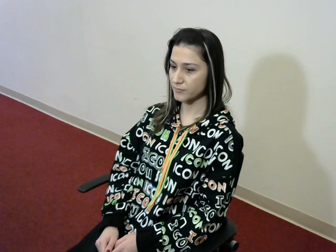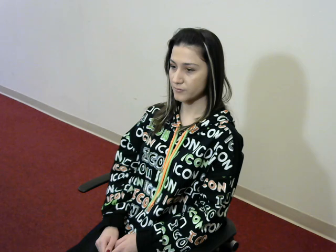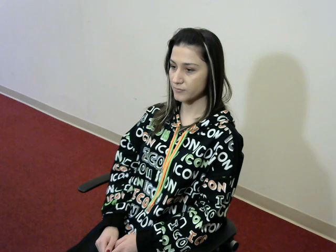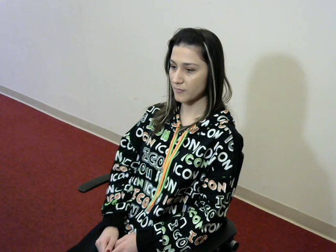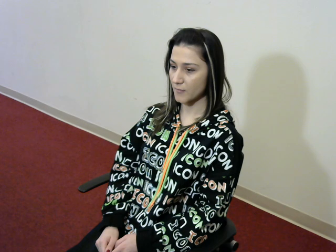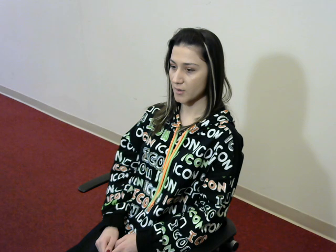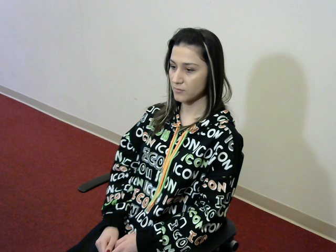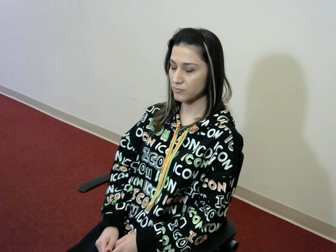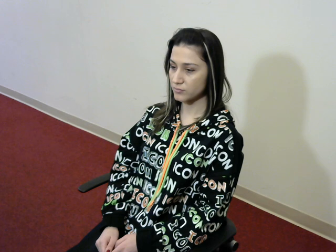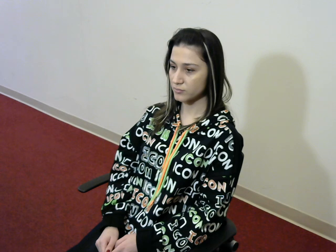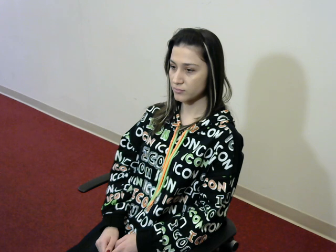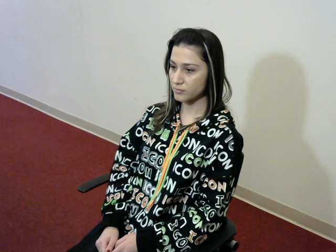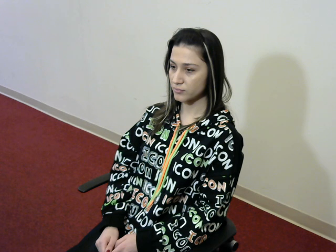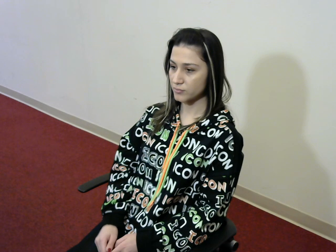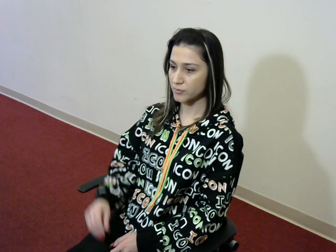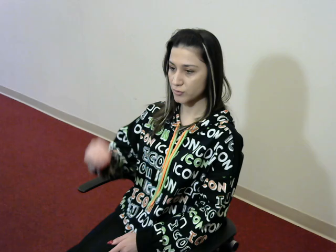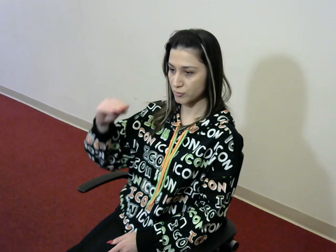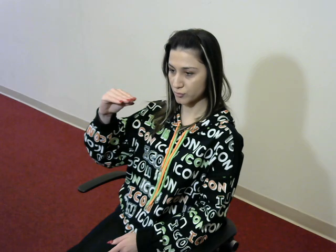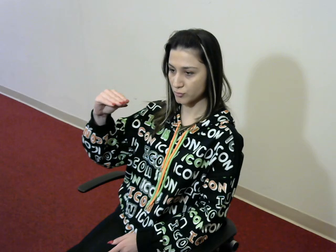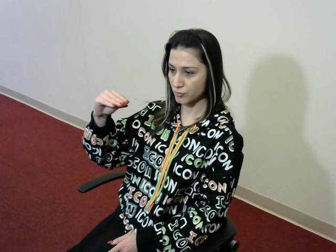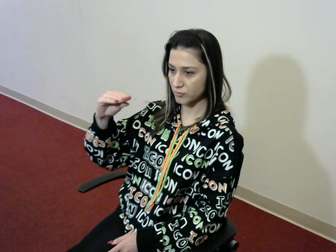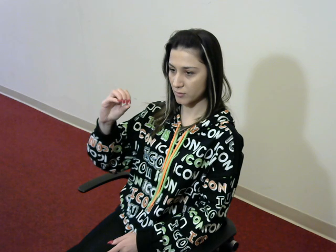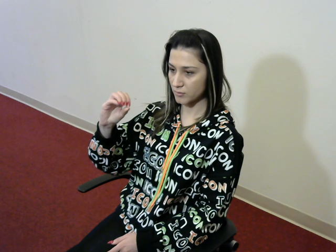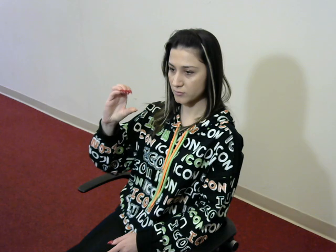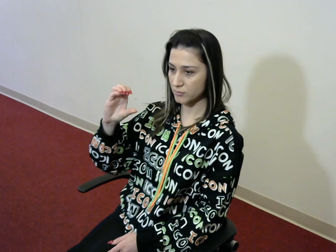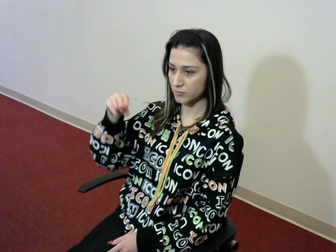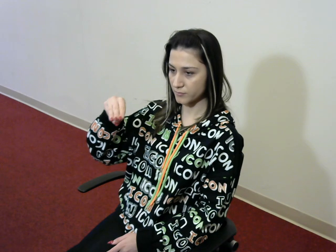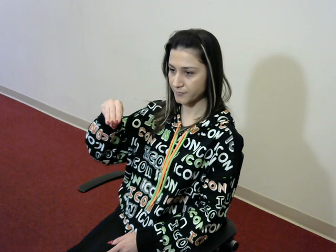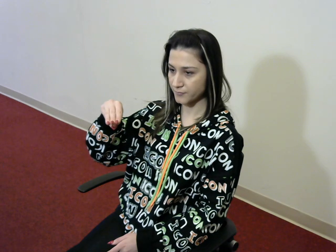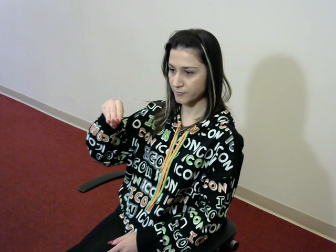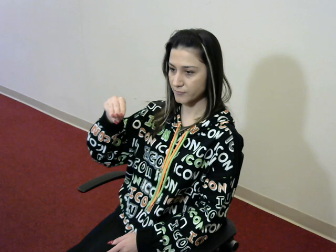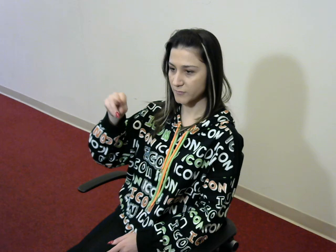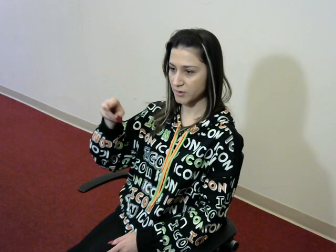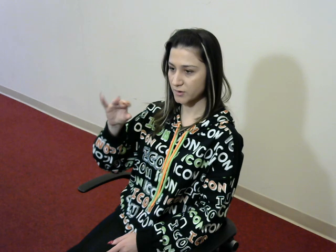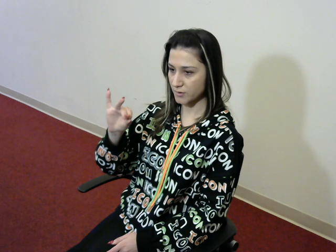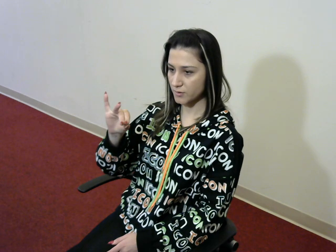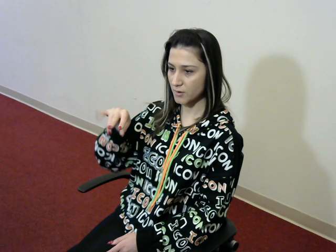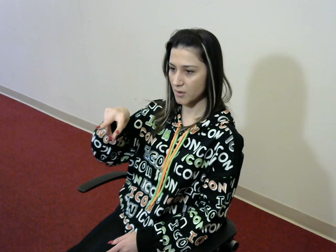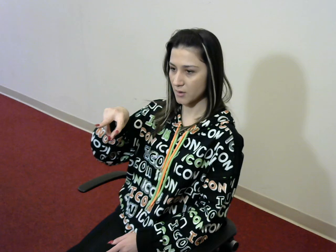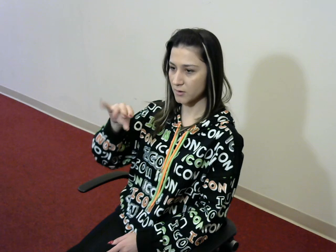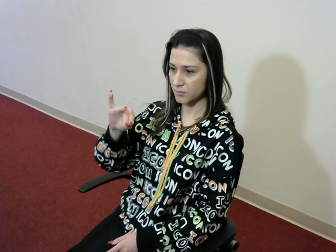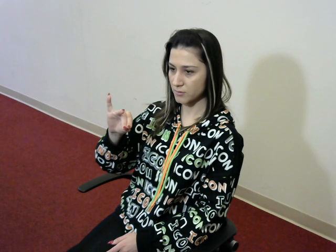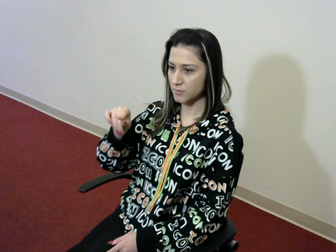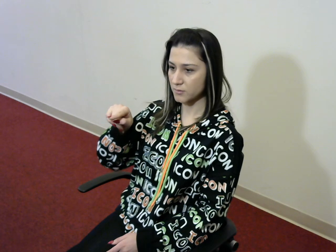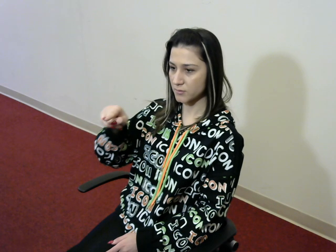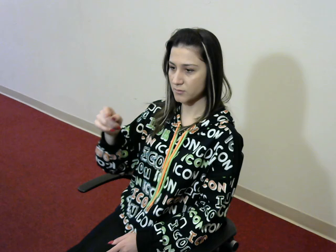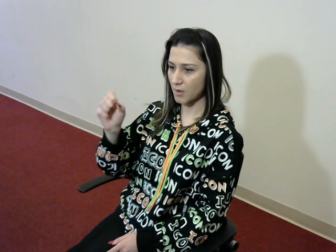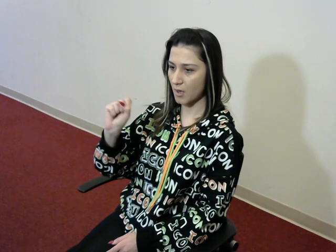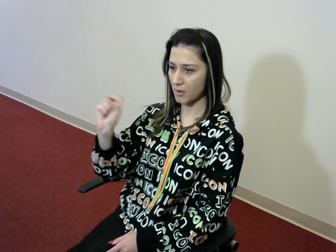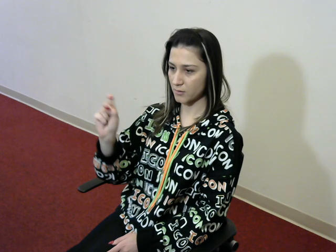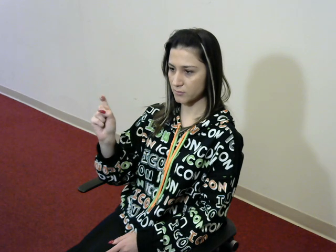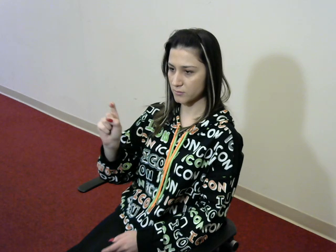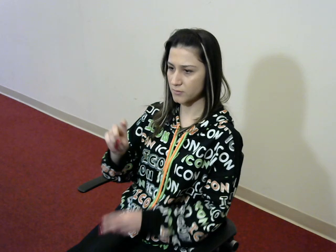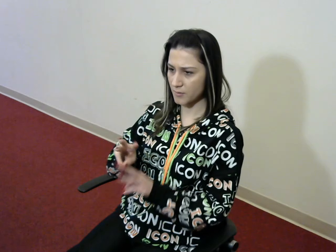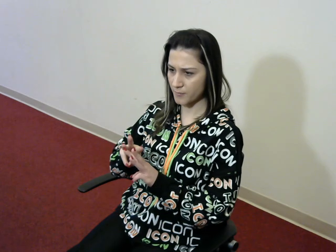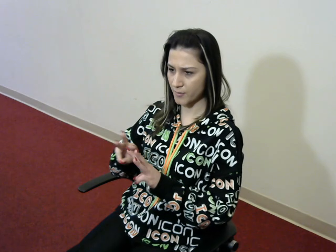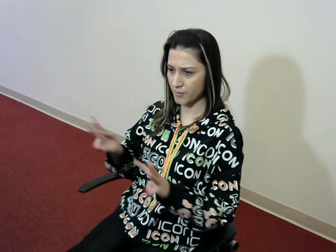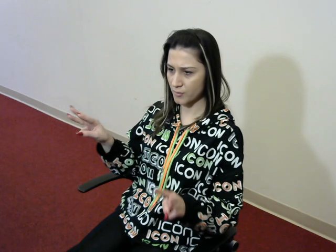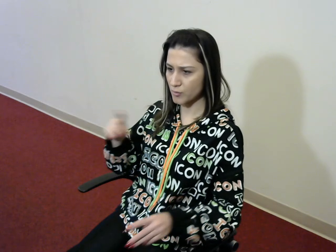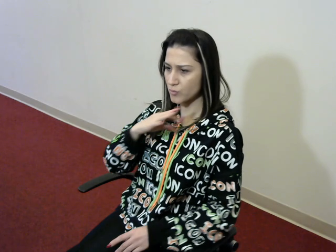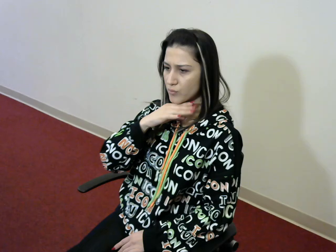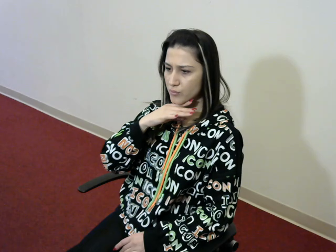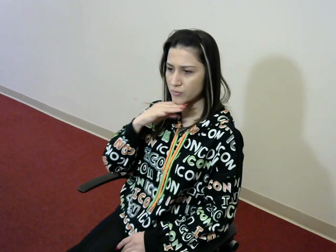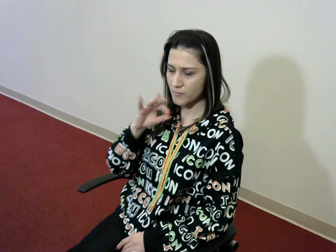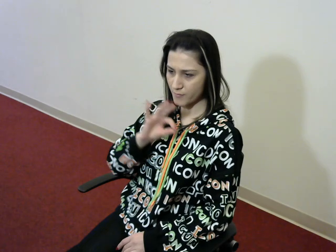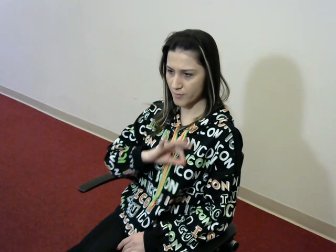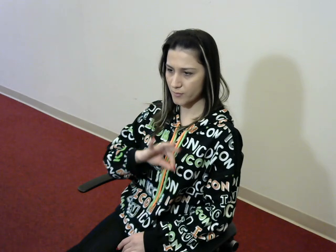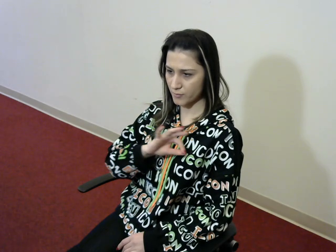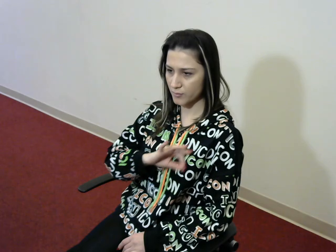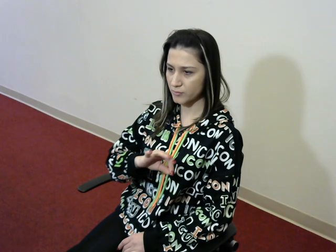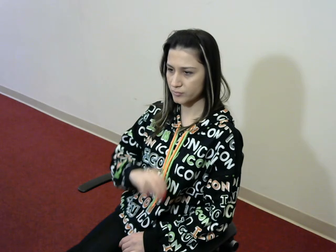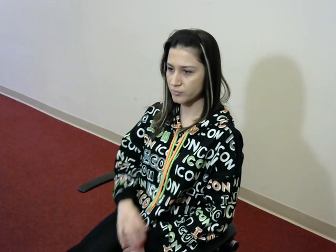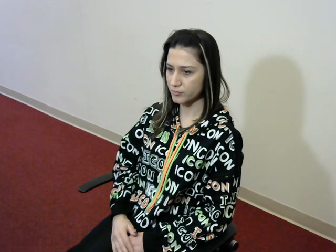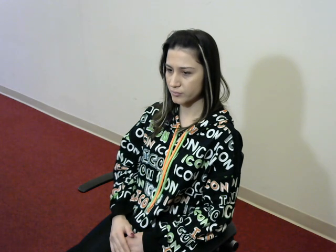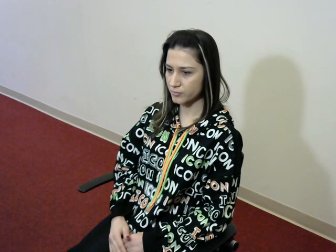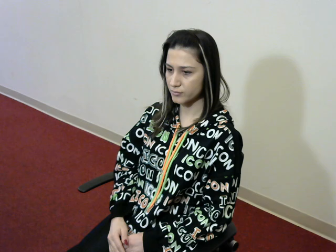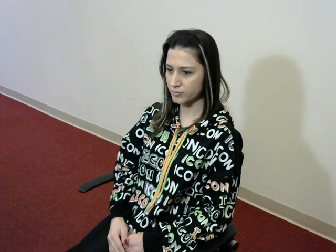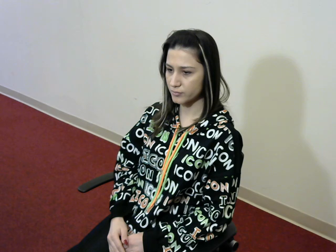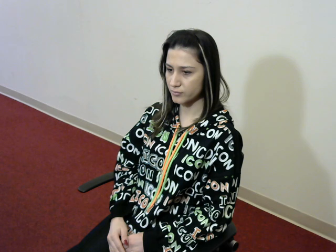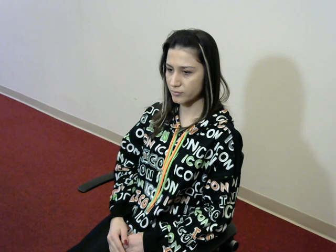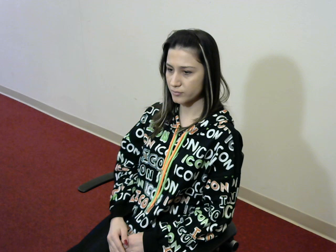Jestdili.az saytı çox faydalıdır